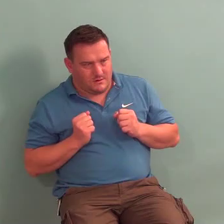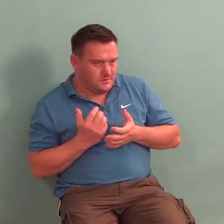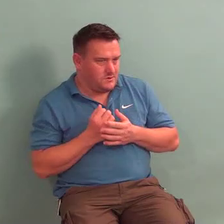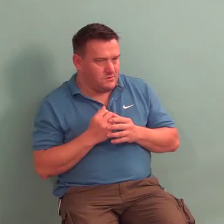Zarabiać.